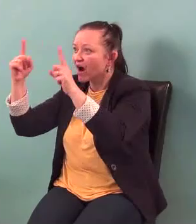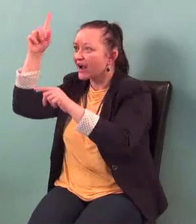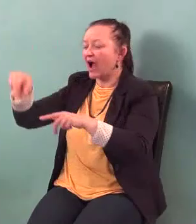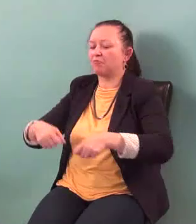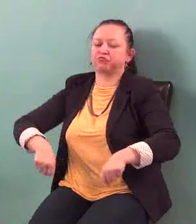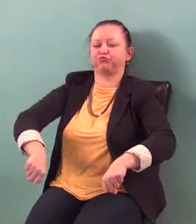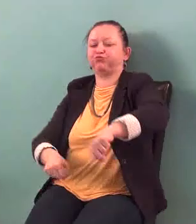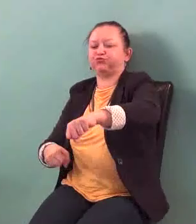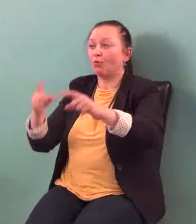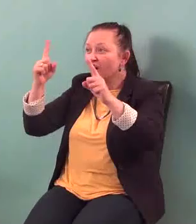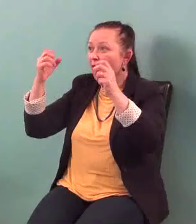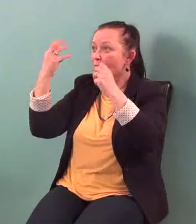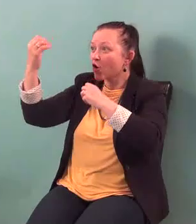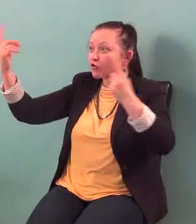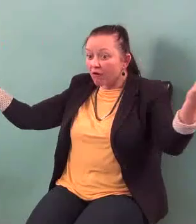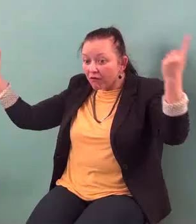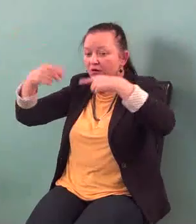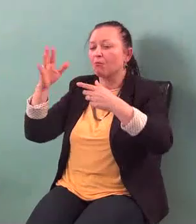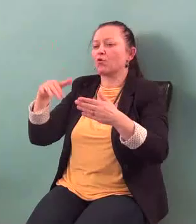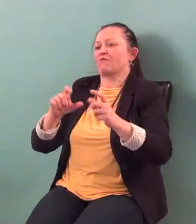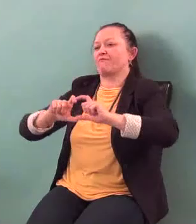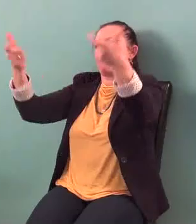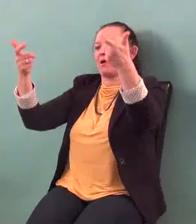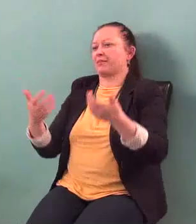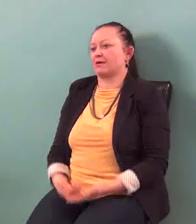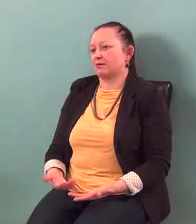Kiedy jeździ się po górach motorem, a zaraz jest przejazd kolejowy, to trzeba uważać, bo można spowodować wypadek.